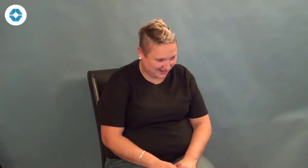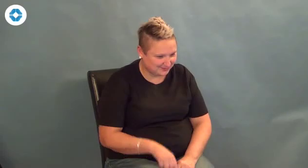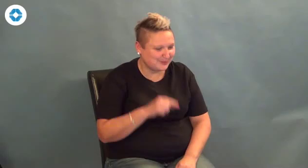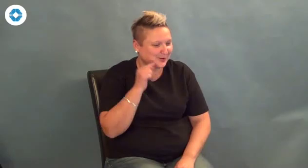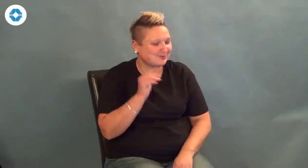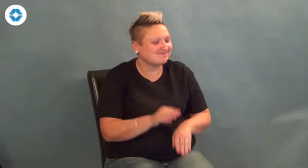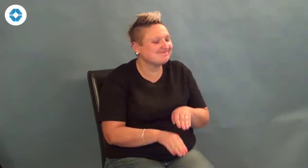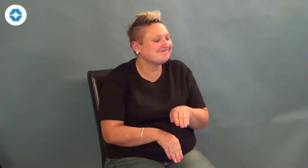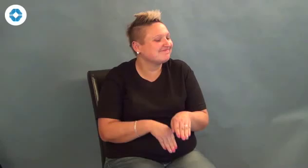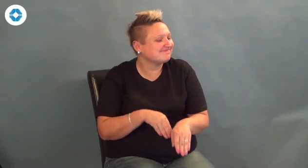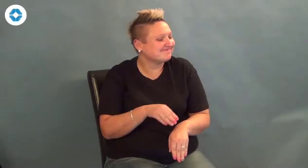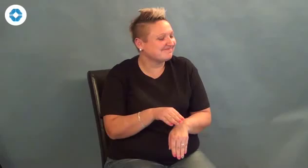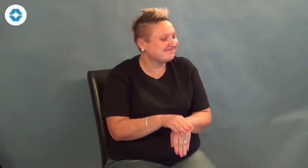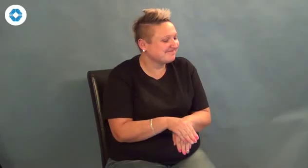Kot szedł.